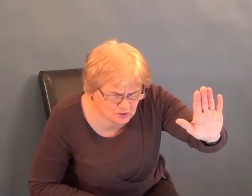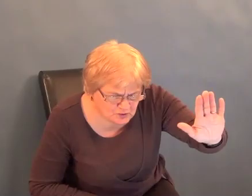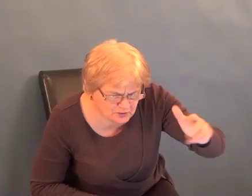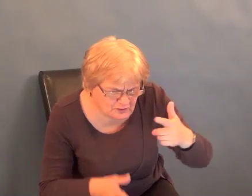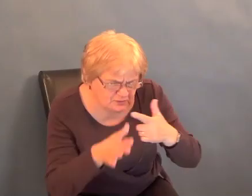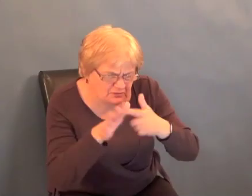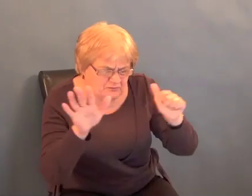Dwudziesty szósty?